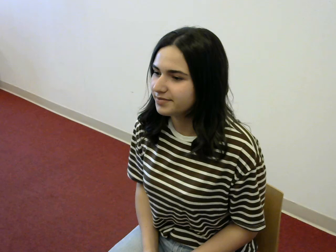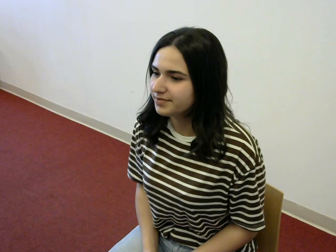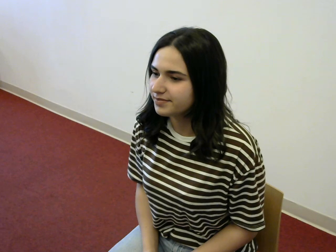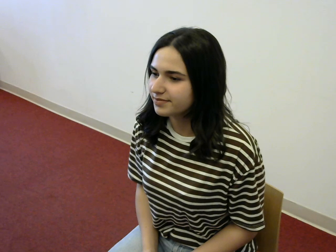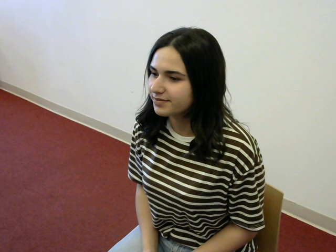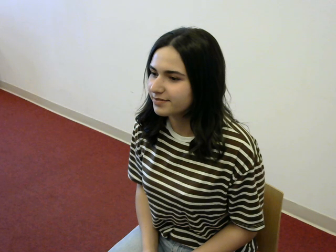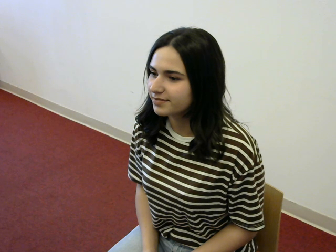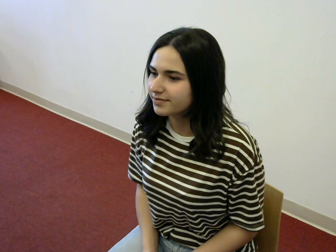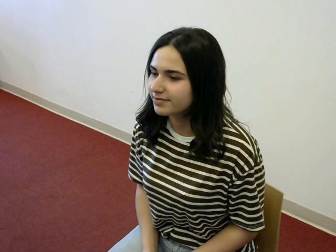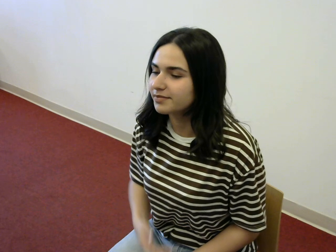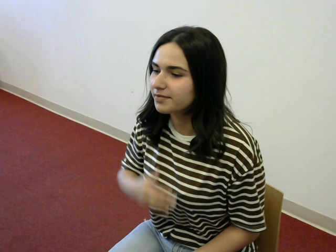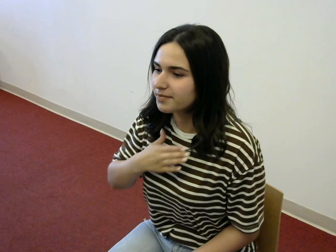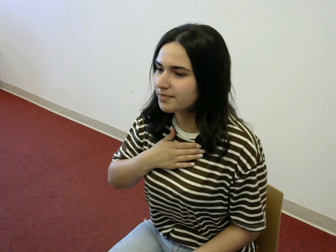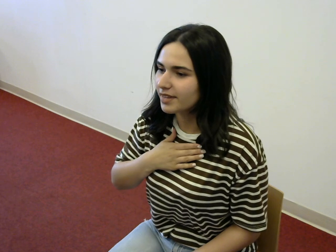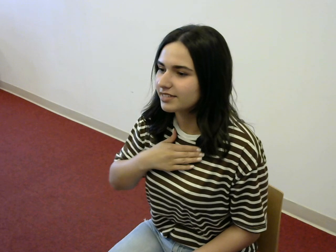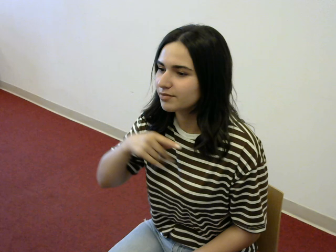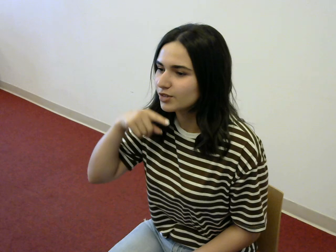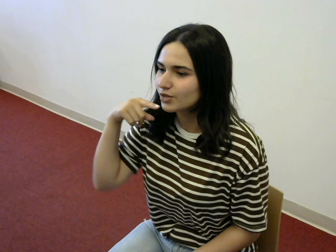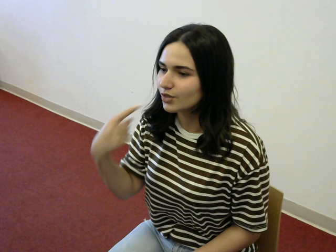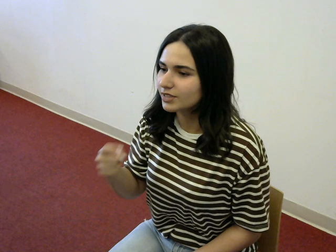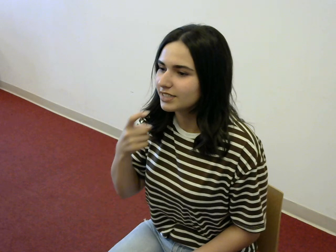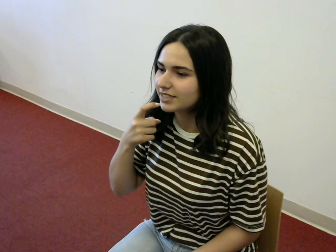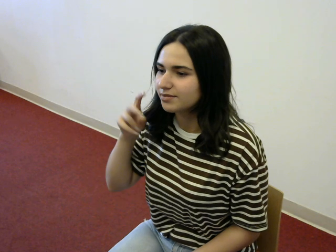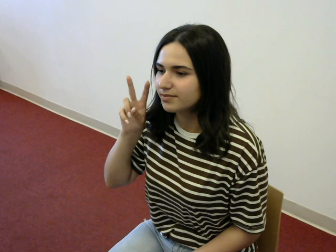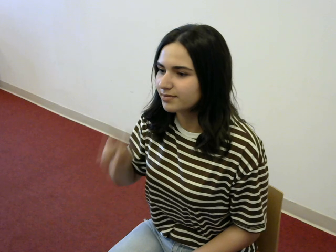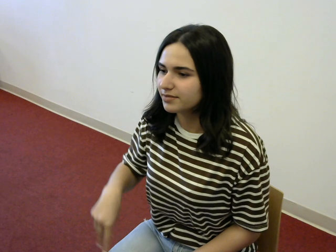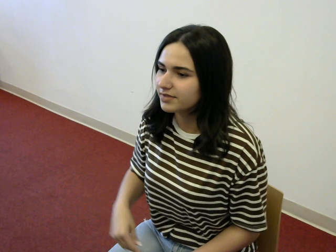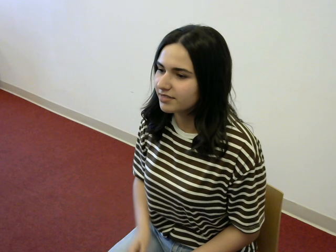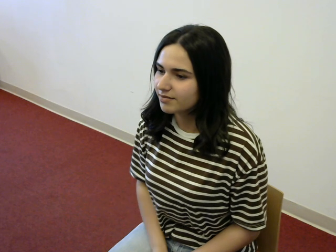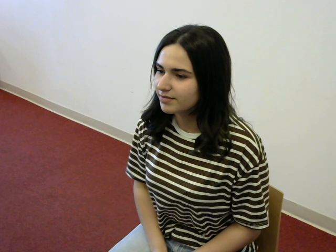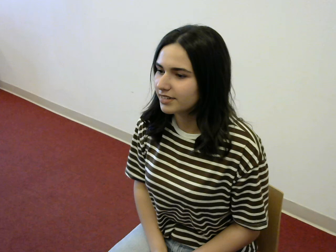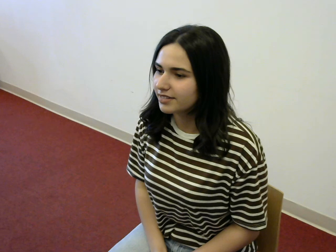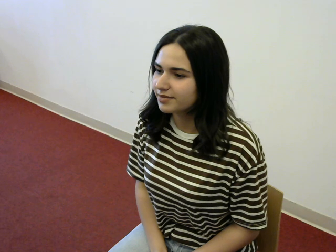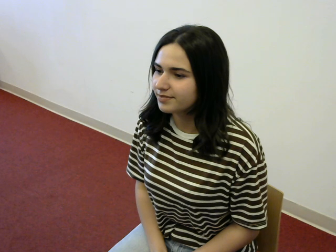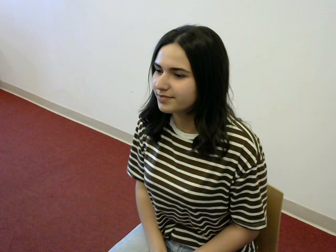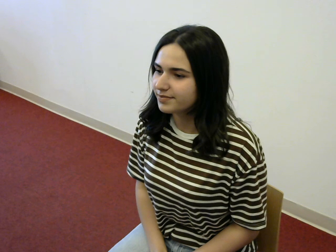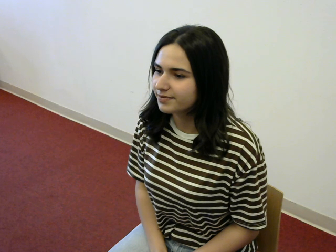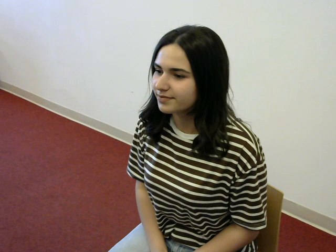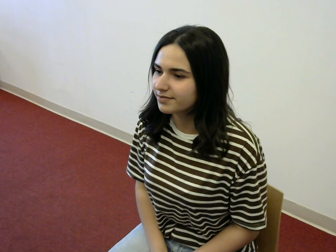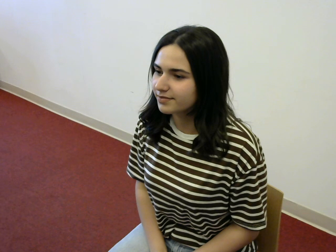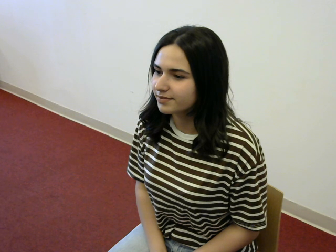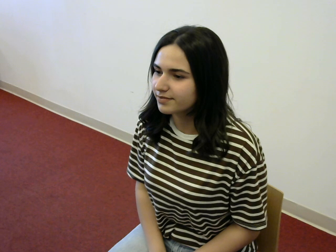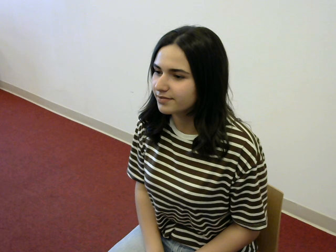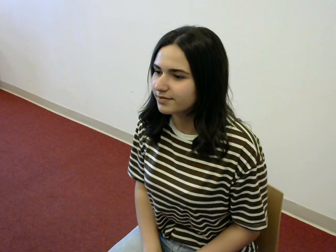Mən rus dilini bilmirəm